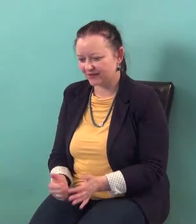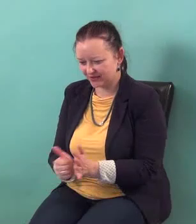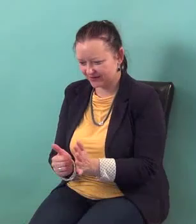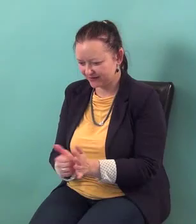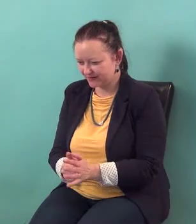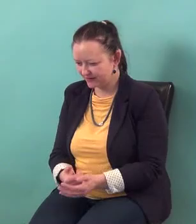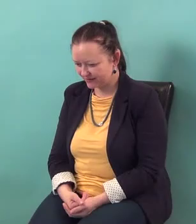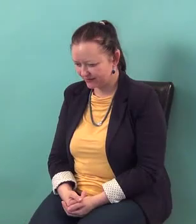Szesnastego.